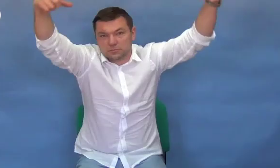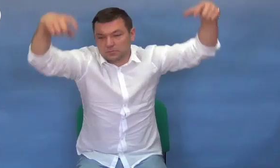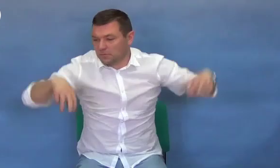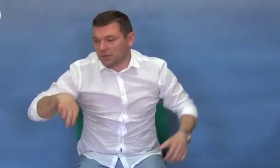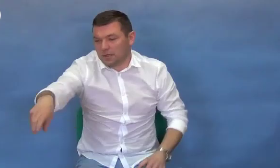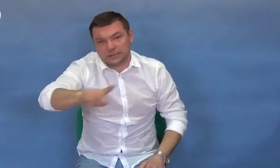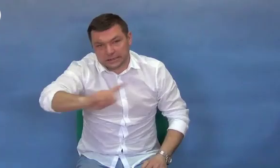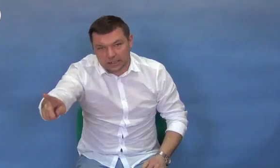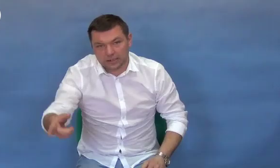Nie wolno tam iść.